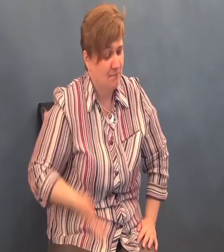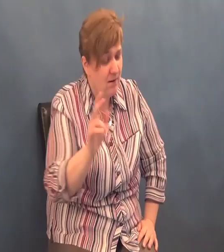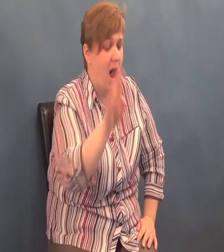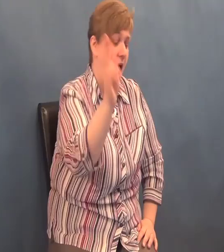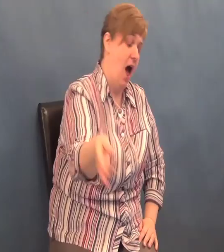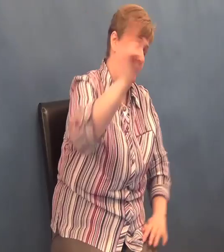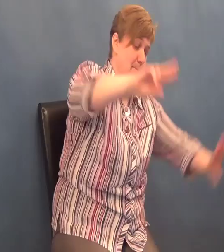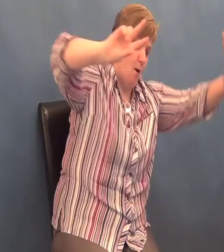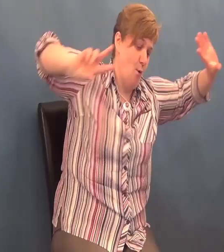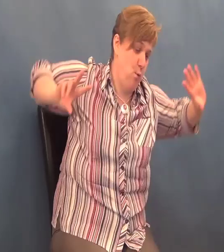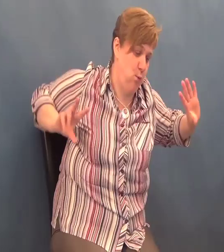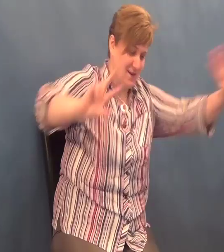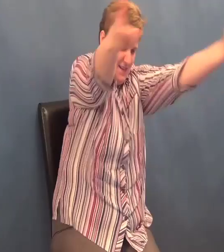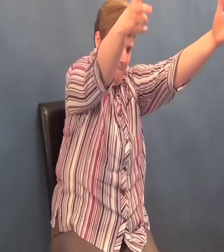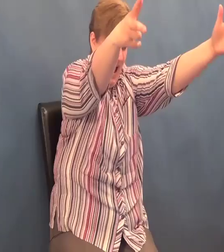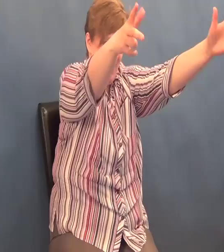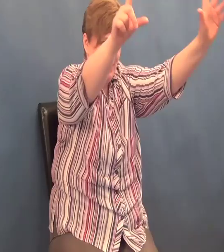Dobra, następny, ósmy.